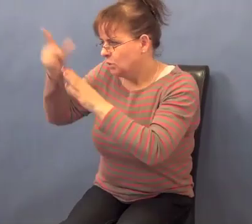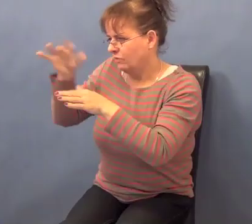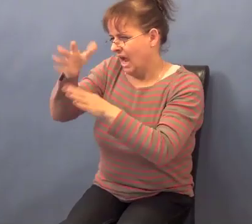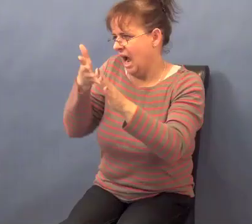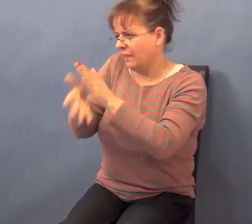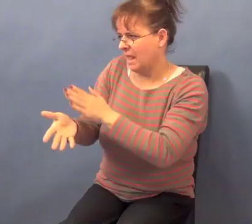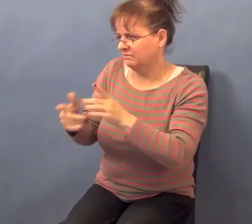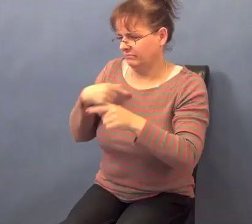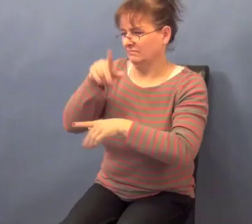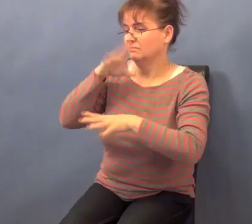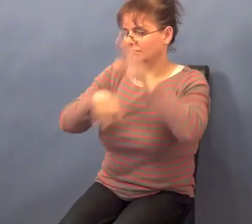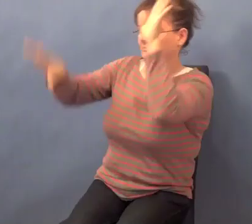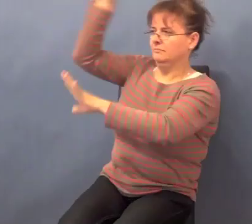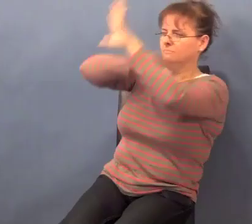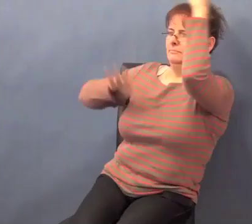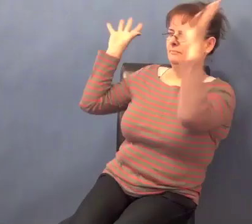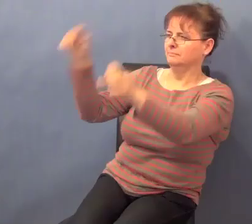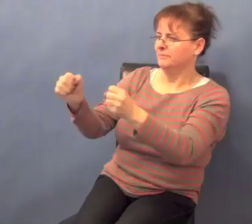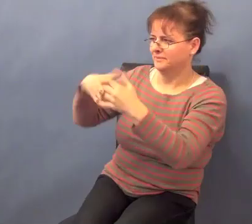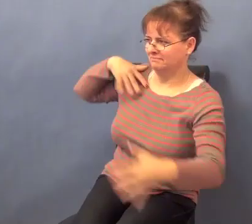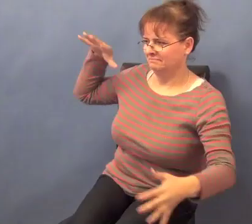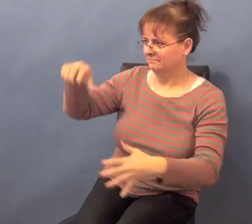U niej w domu jest glazura, prawie się przewróciłam, złapała mnie.